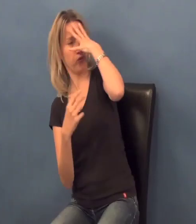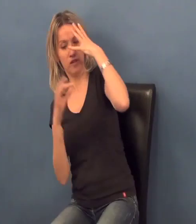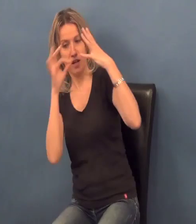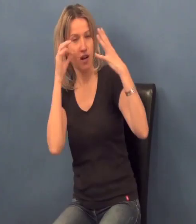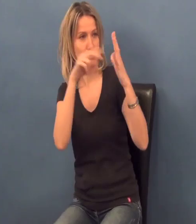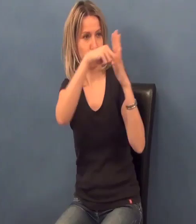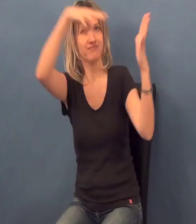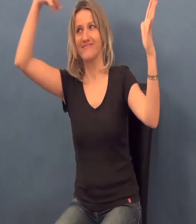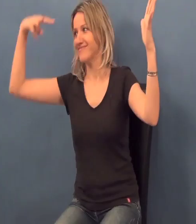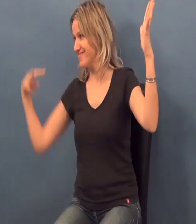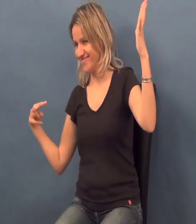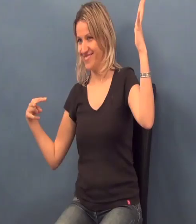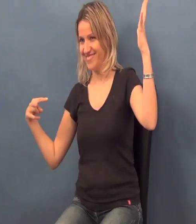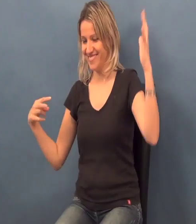Kot odskakuje w tył.